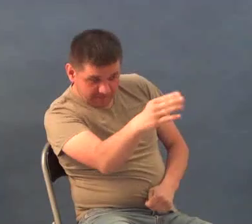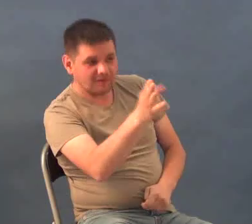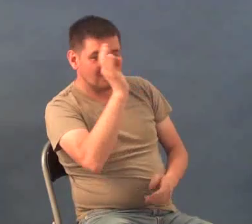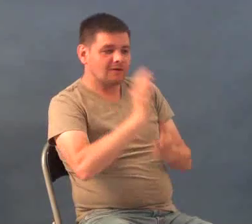Dobrze.